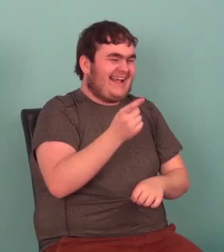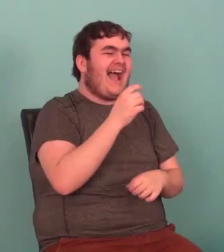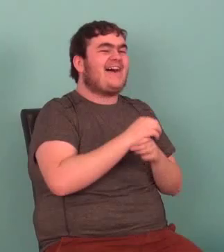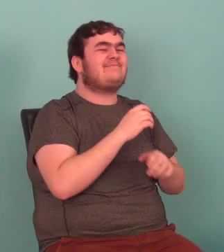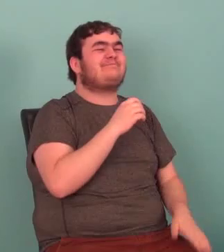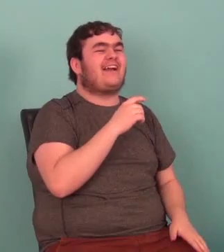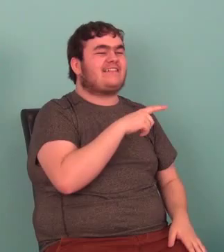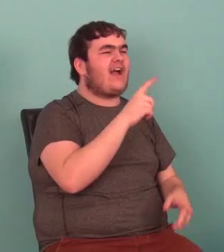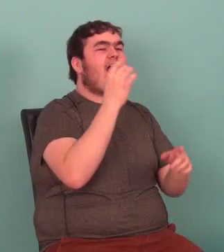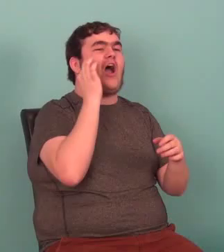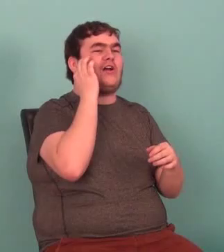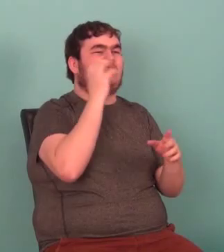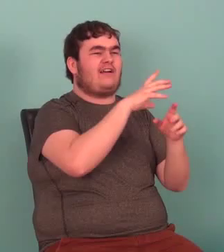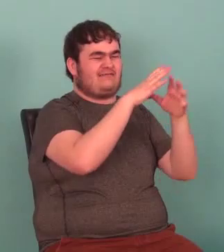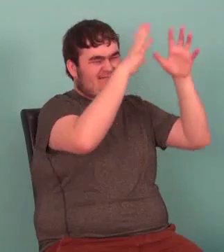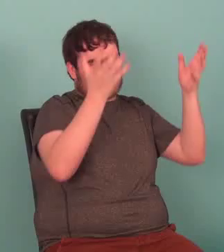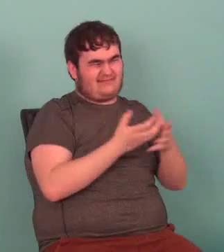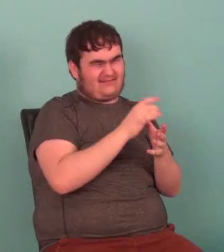Akurat pies widzi gniazdo os.